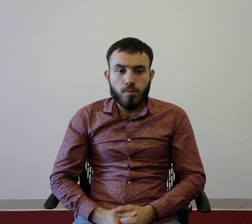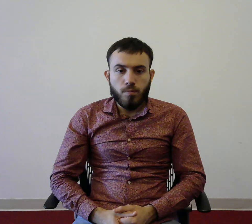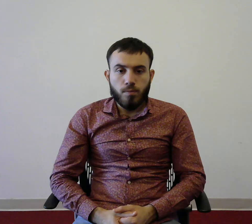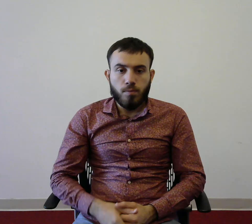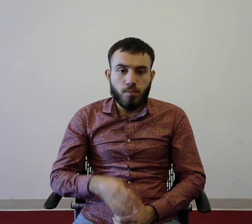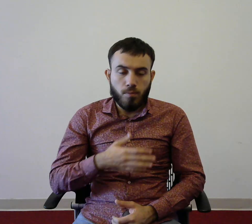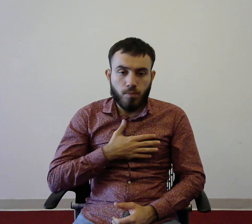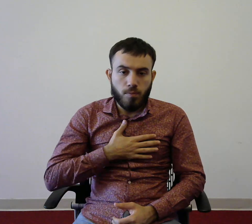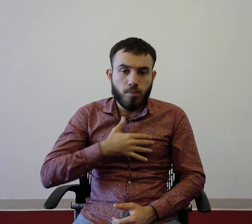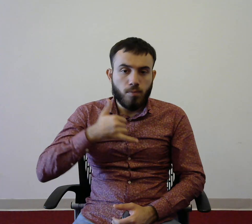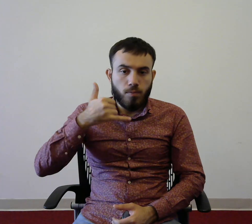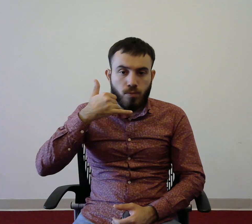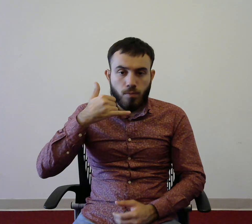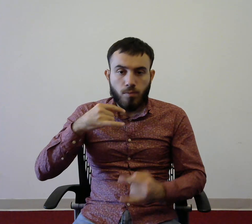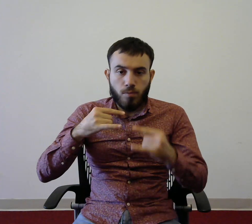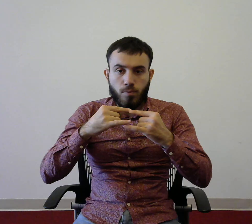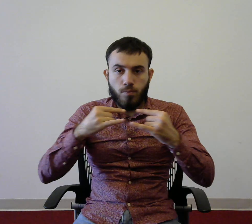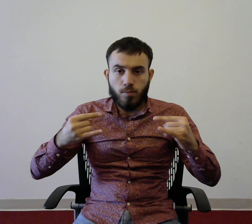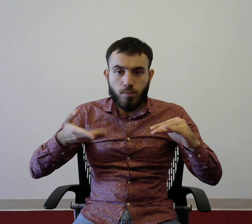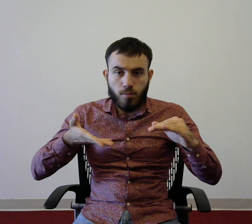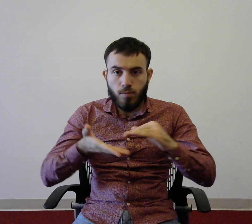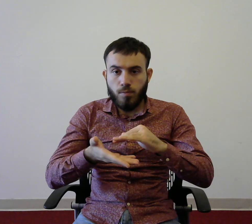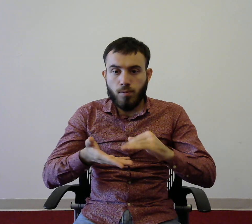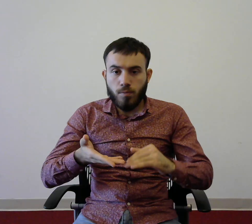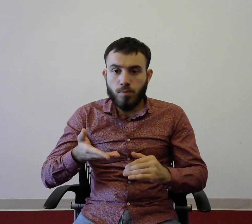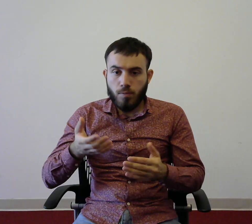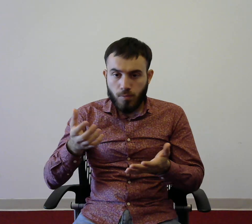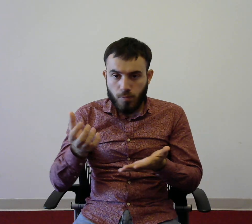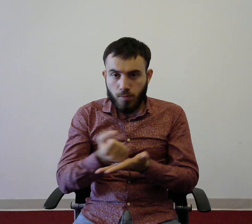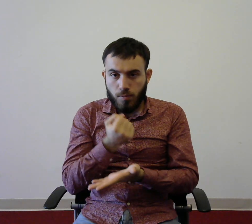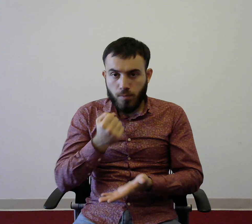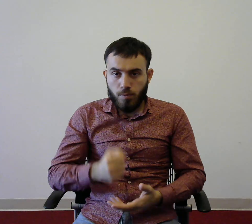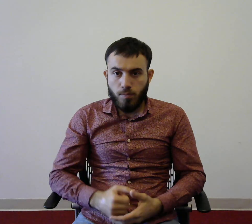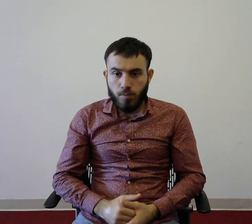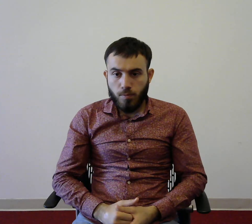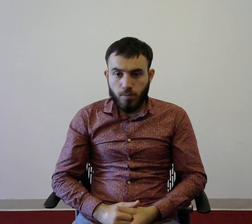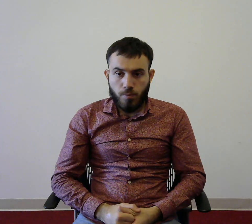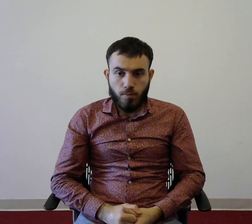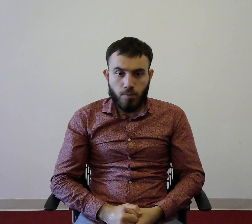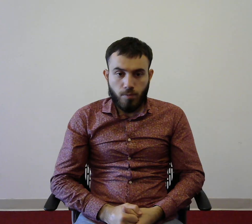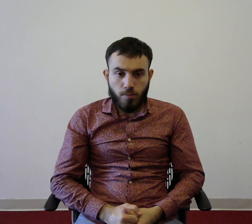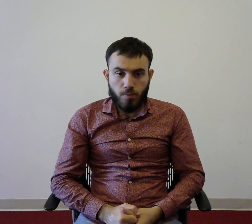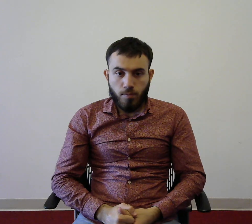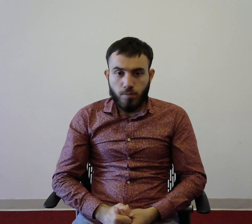Mən telefonumu stolun altından tapdım